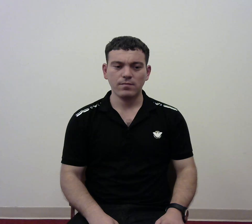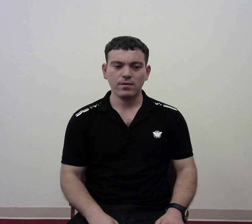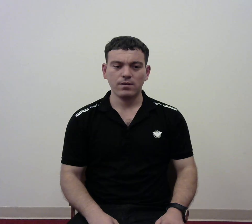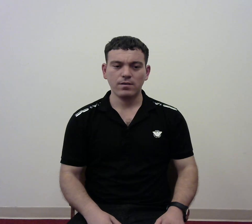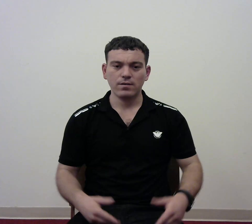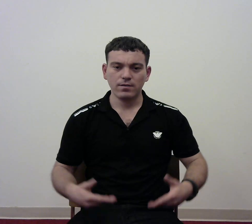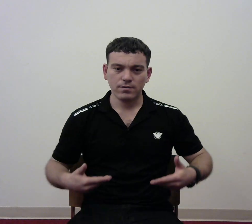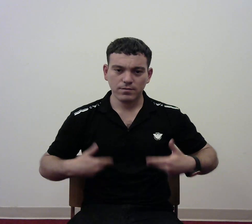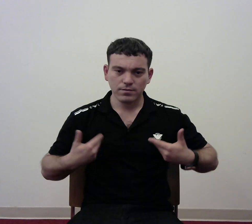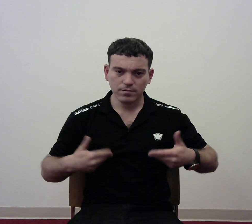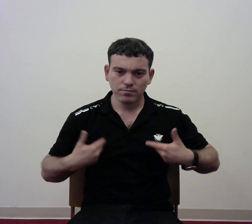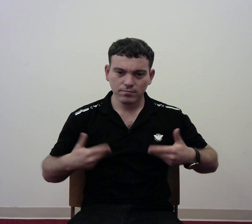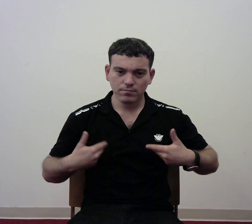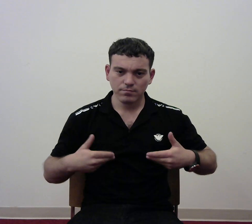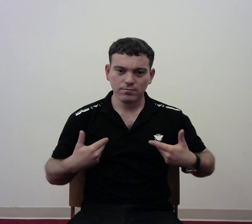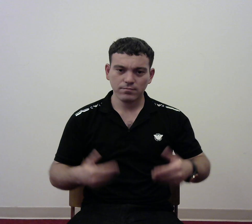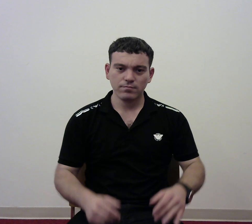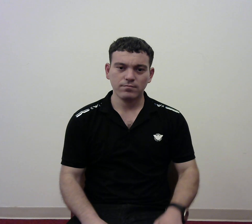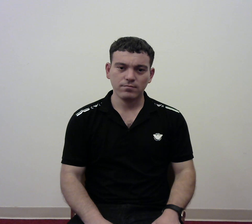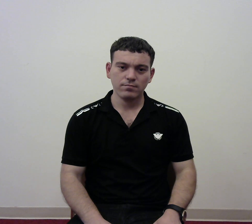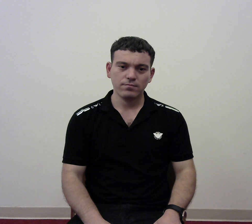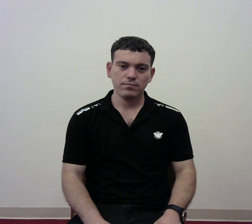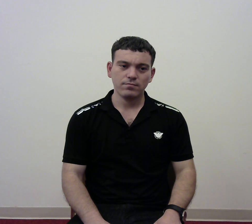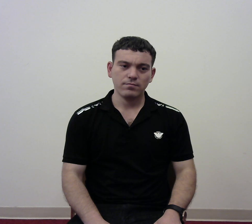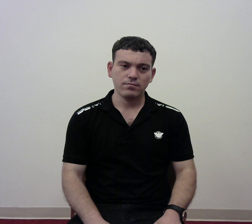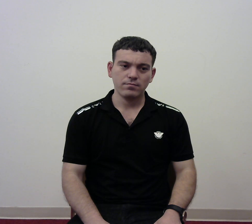Salam